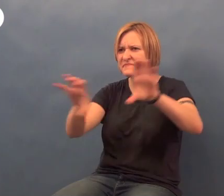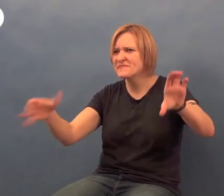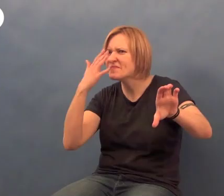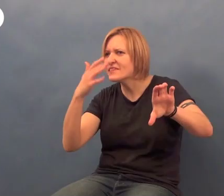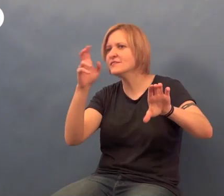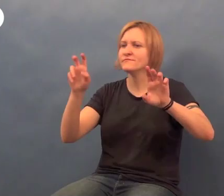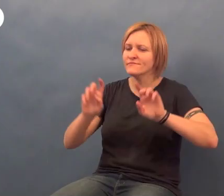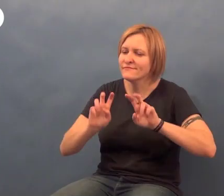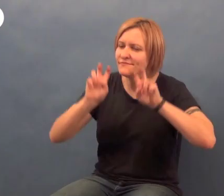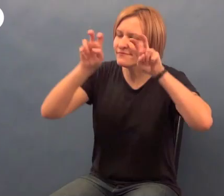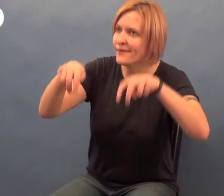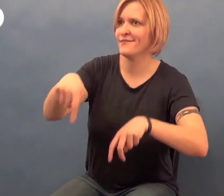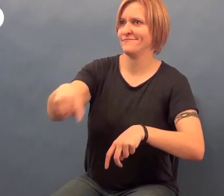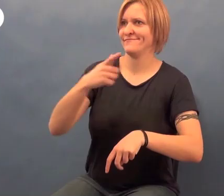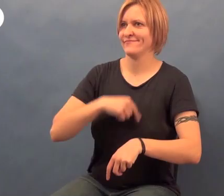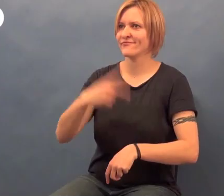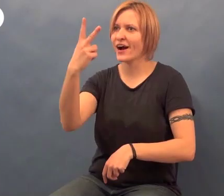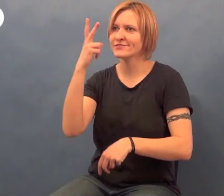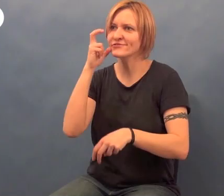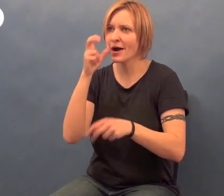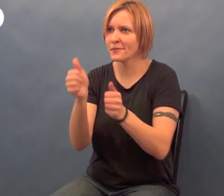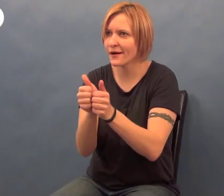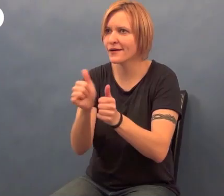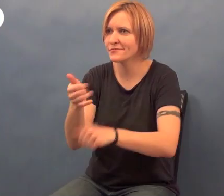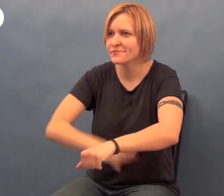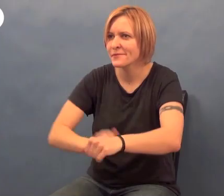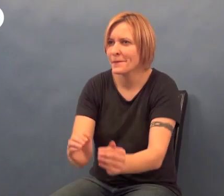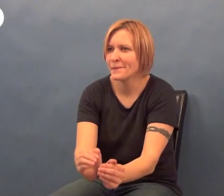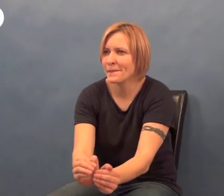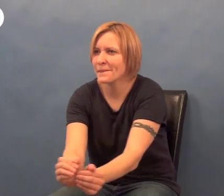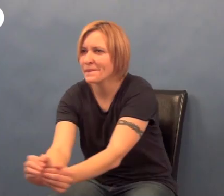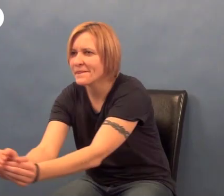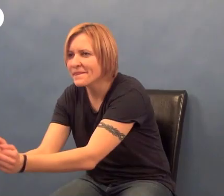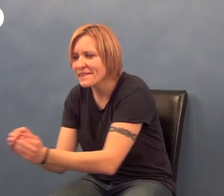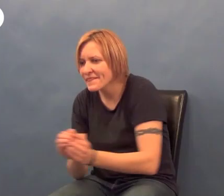Przechodzą za konar drzewa, okazuje się, że są tam dwie żaby razem ze swoimi małymi dziećmi.